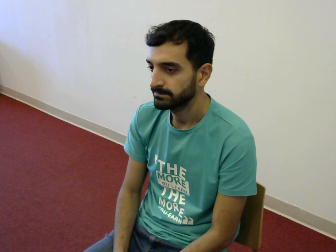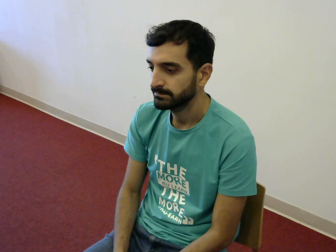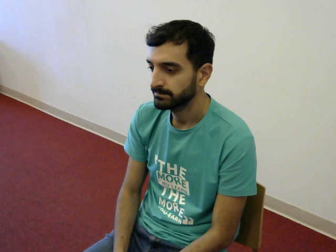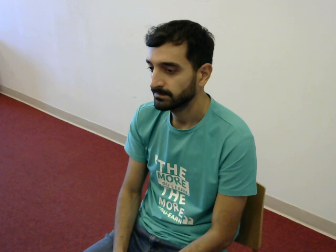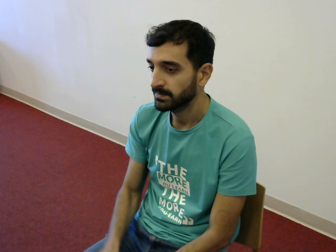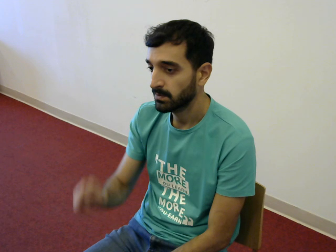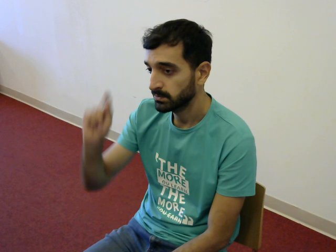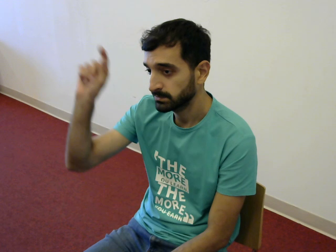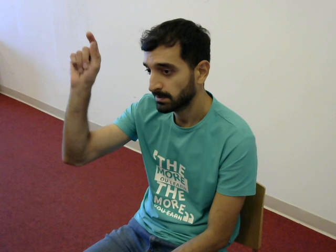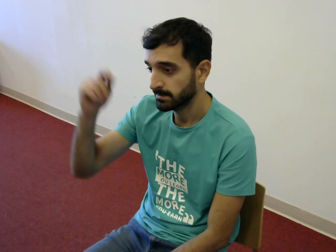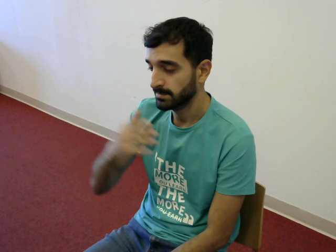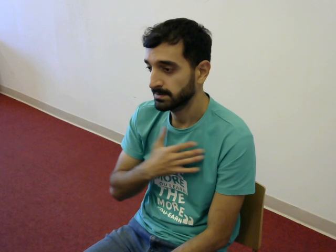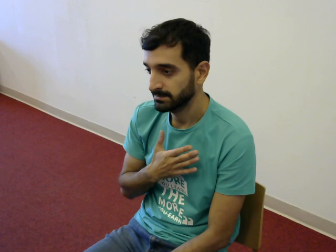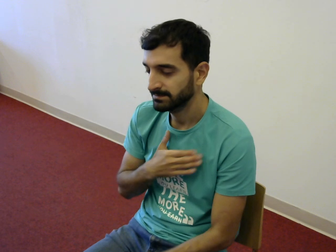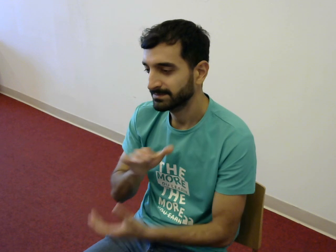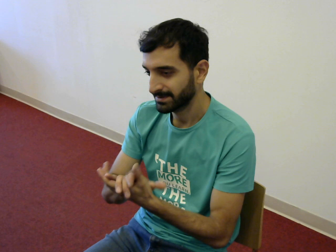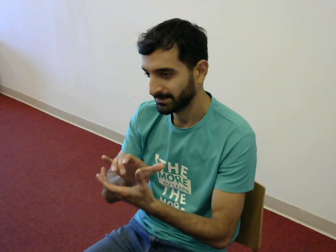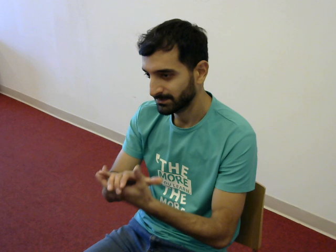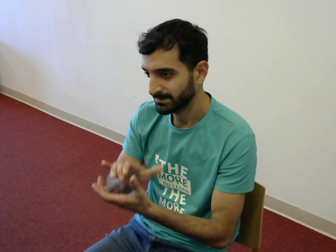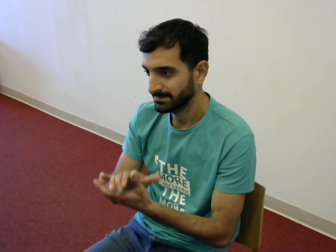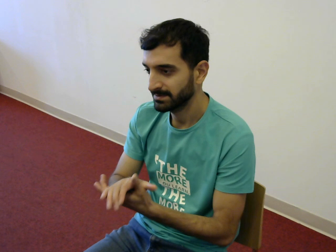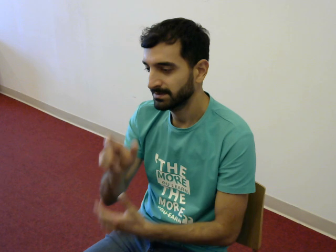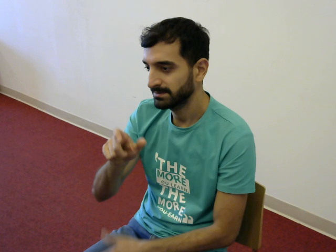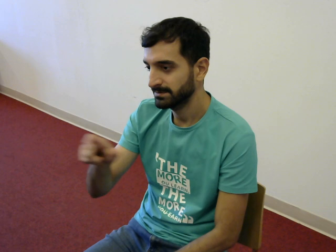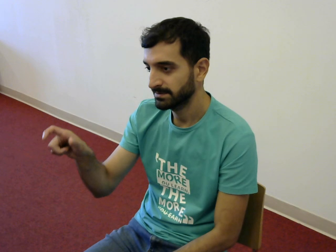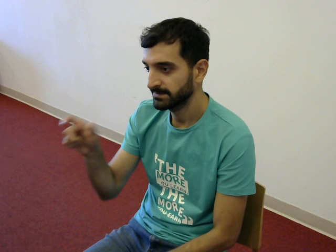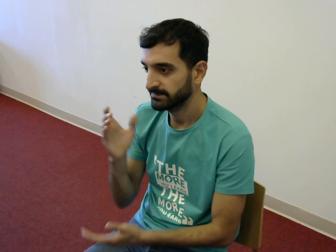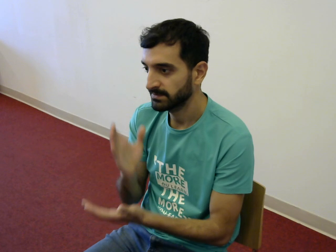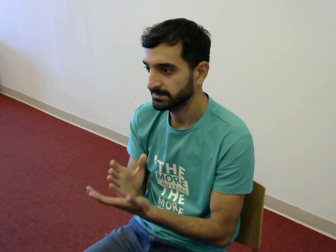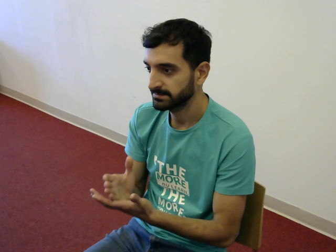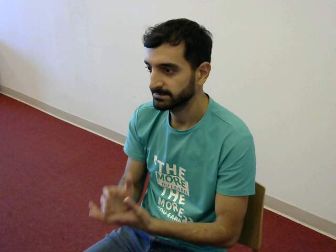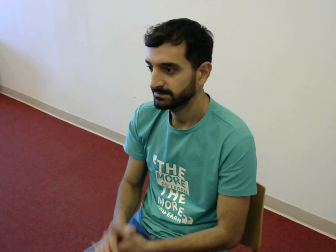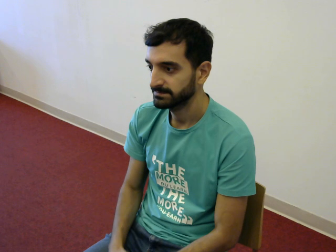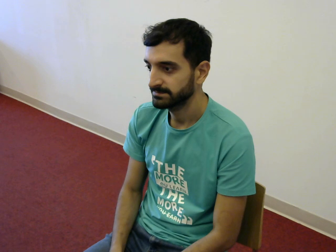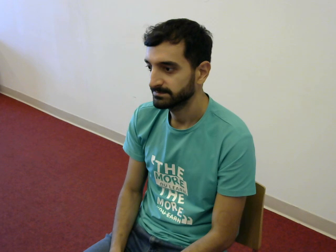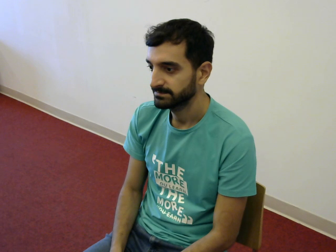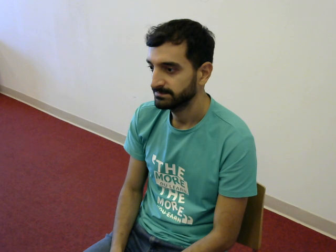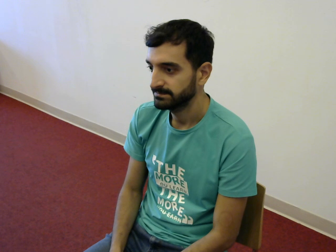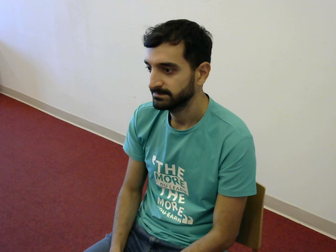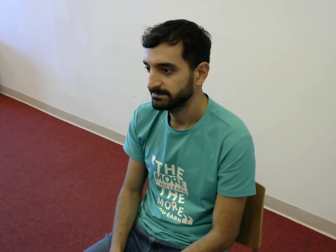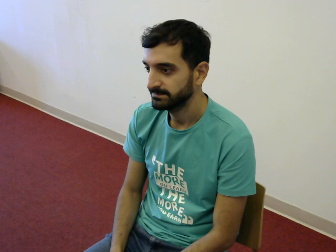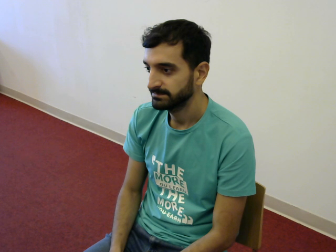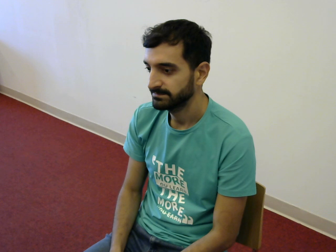Orda mənim tanıdığım insanlar var